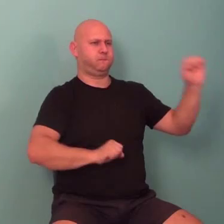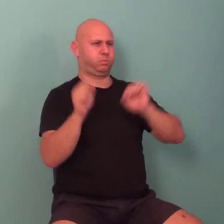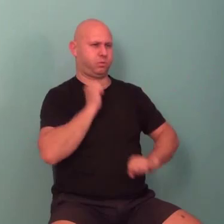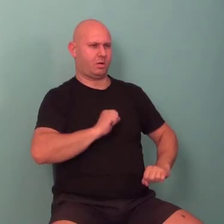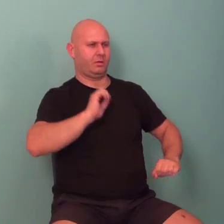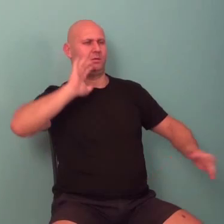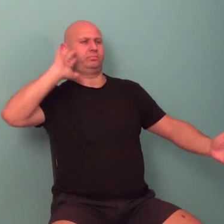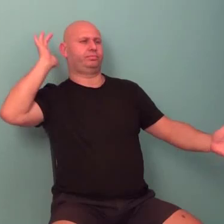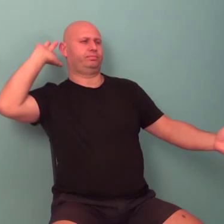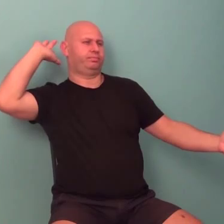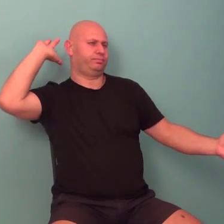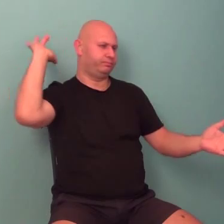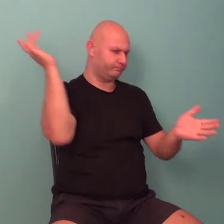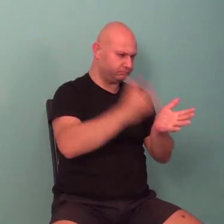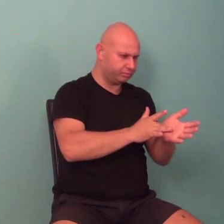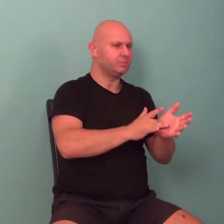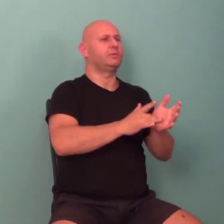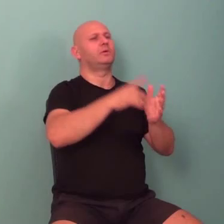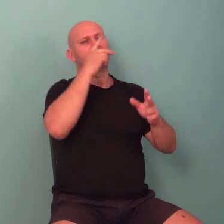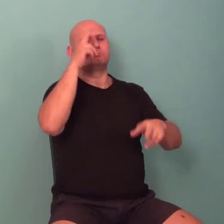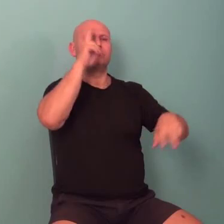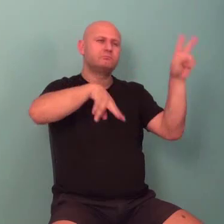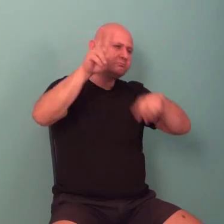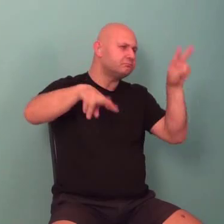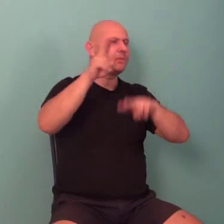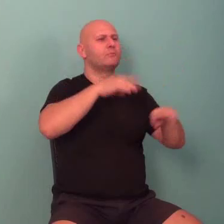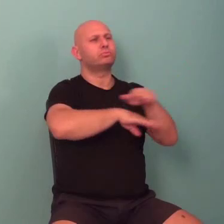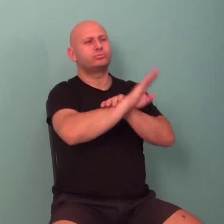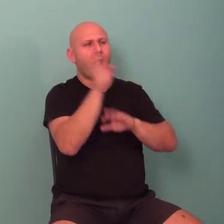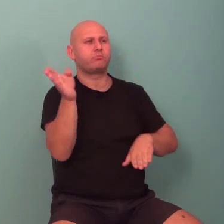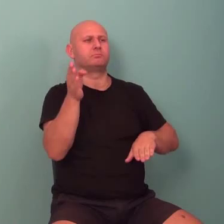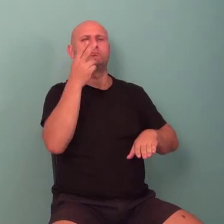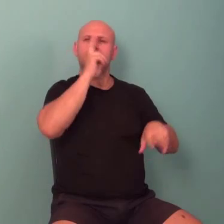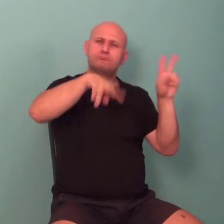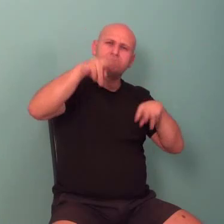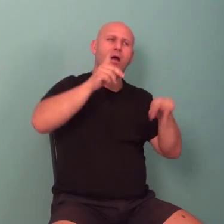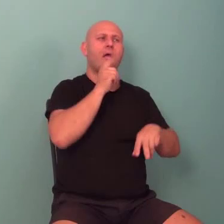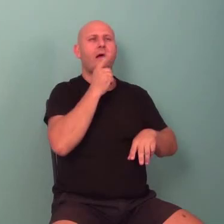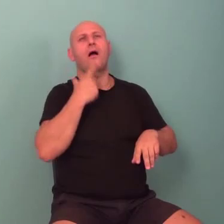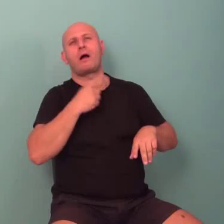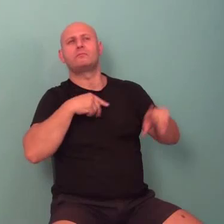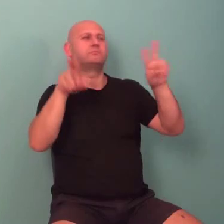Przyjechali na miejsce i zwiedzali wszystko: muzea i inne ciekawe miejsca.